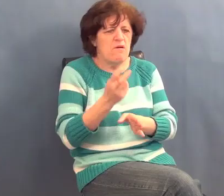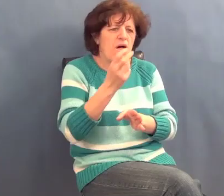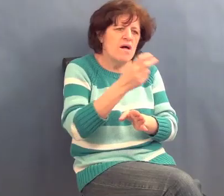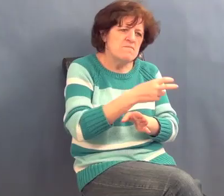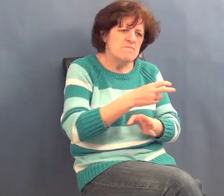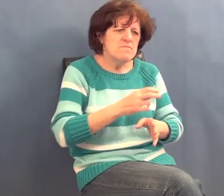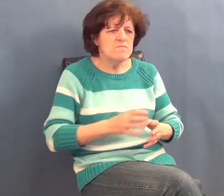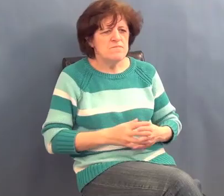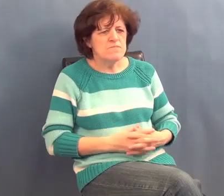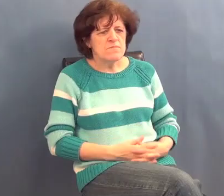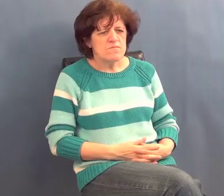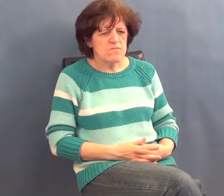Jak spadnie to ok.